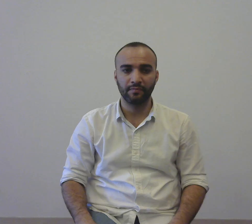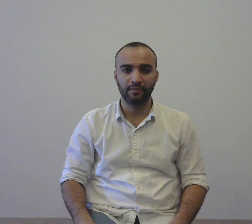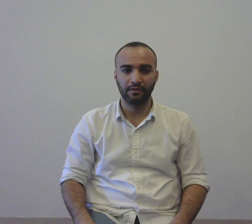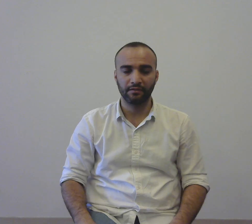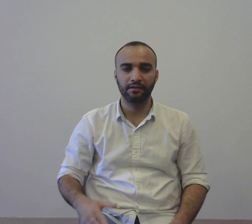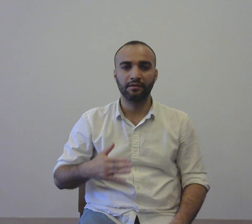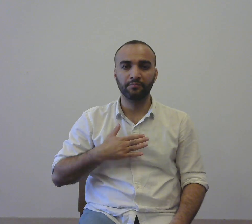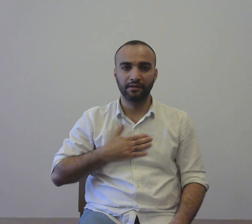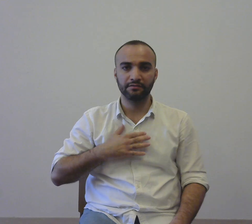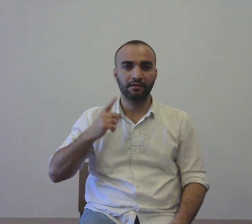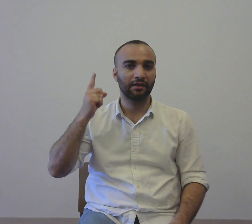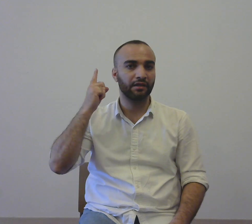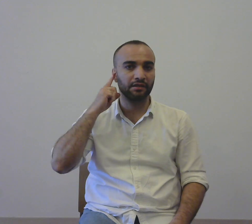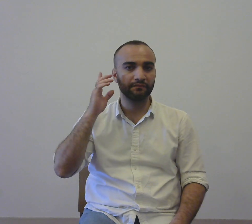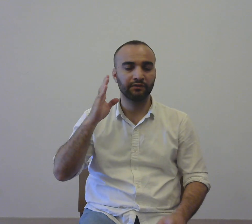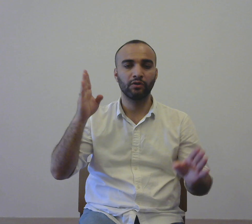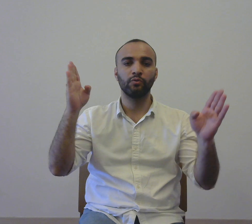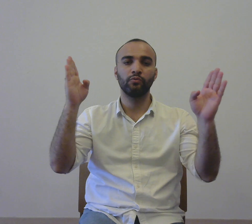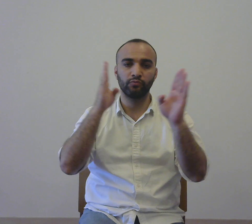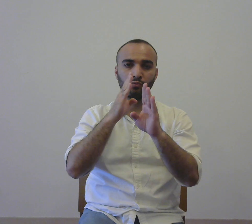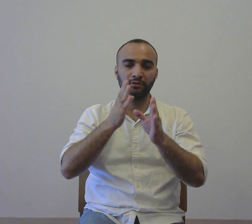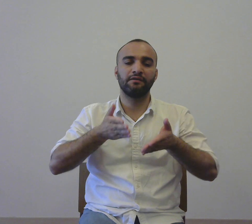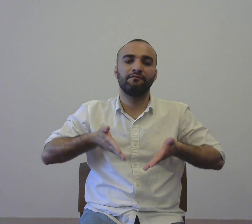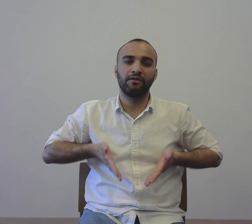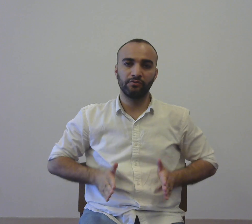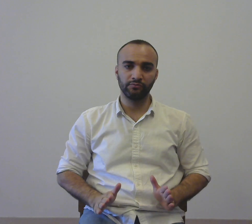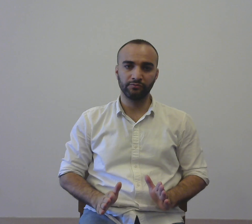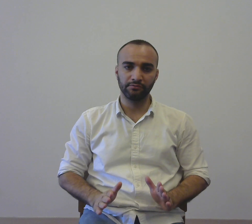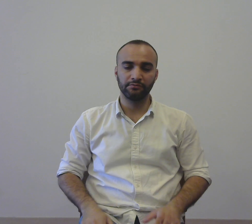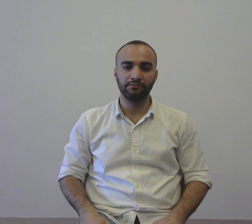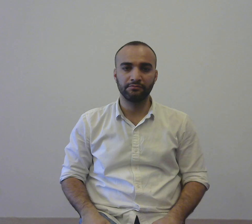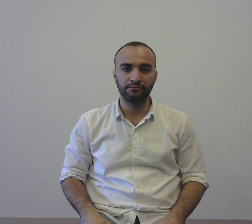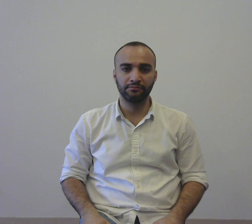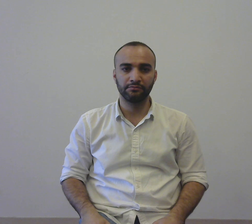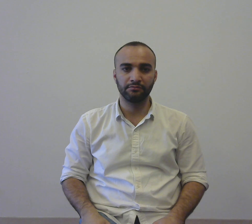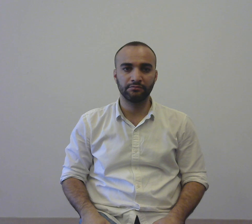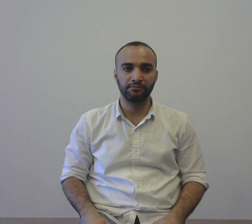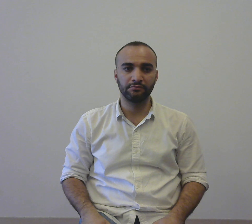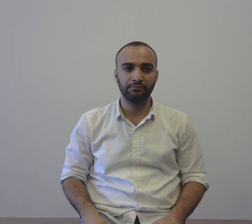Mənim eşitmə məhdudiyyətim anadangəlmədir